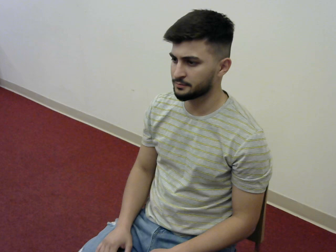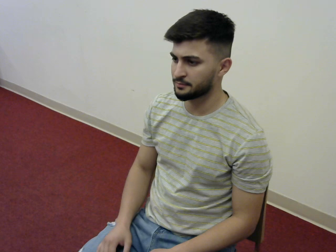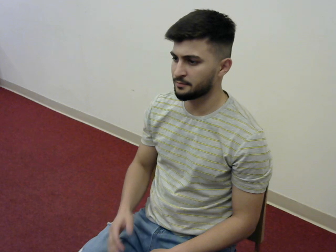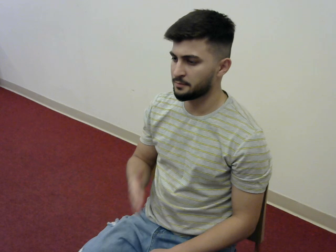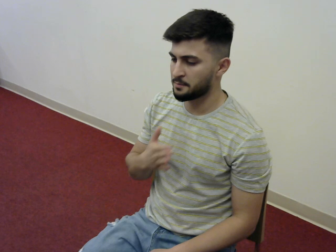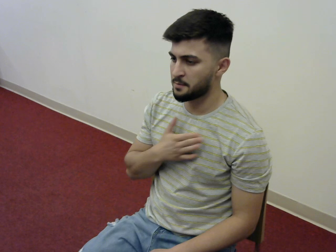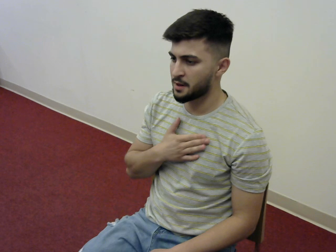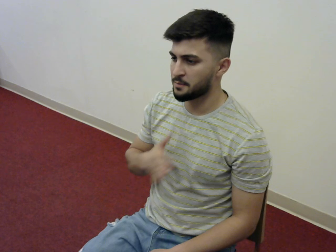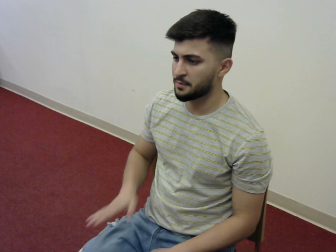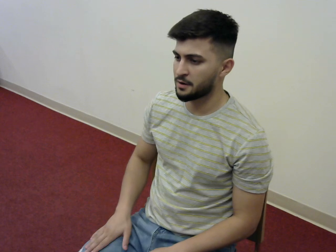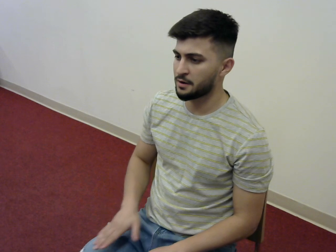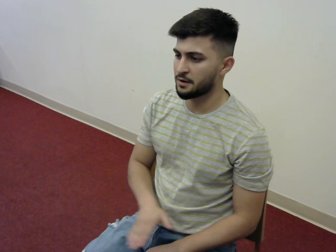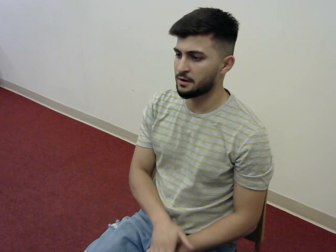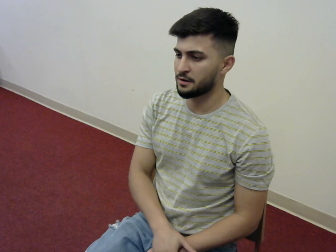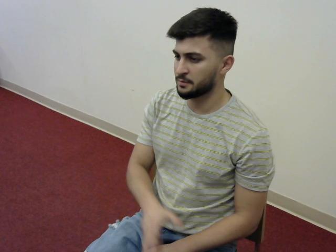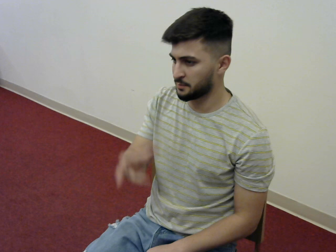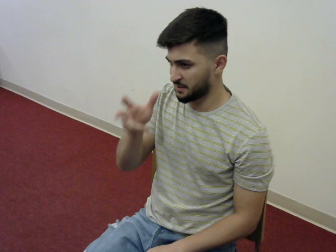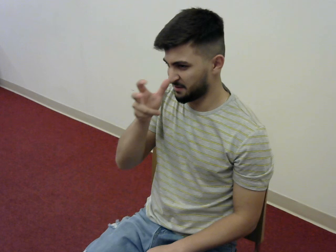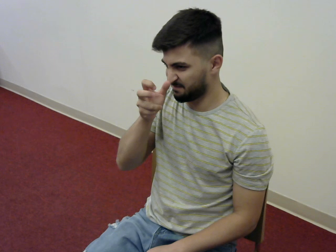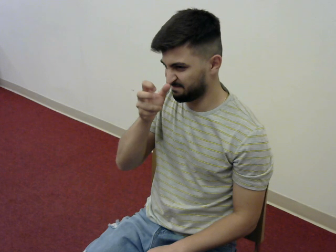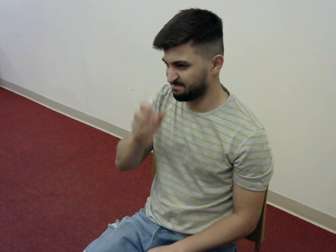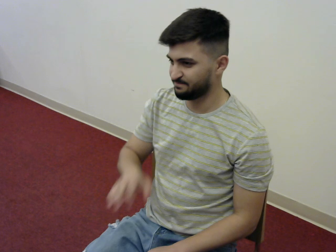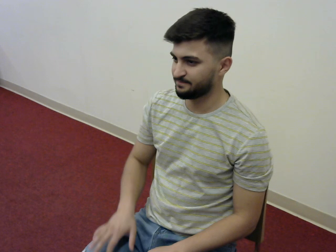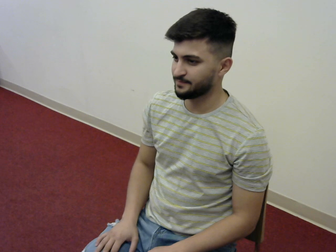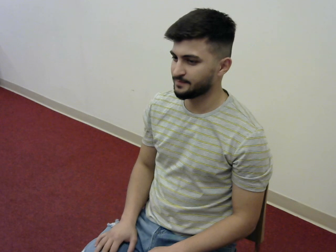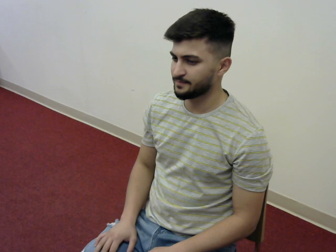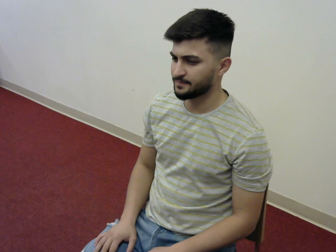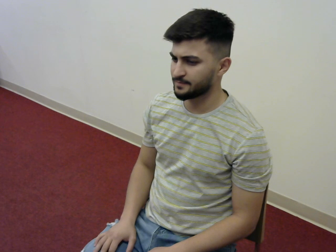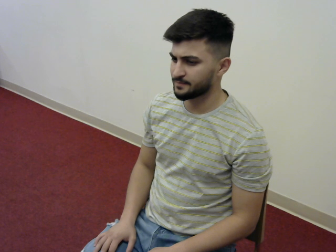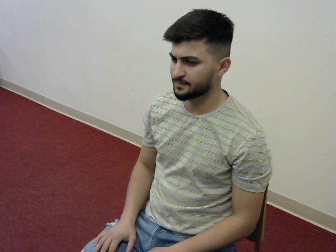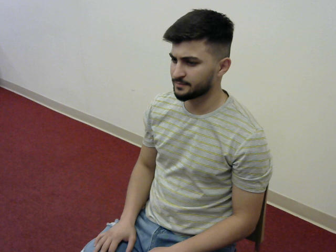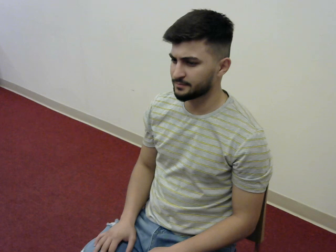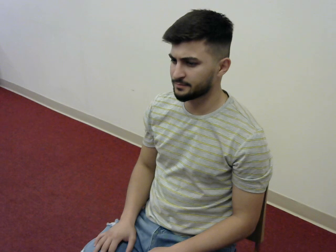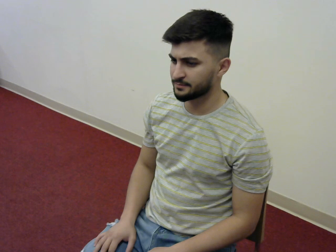Mənim ayağım ağrıyır